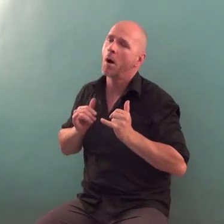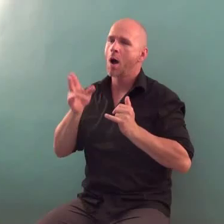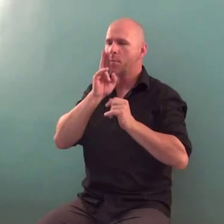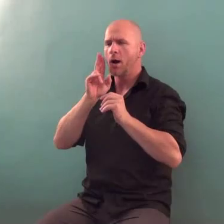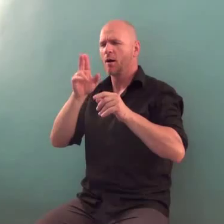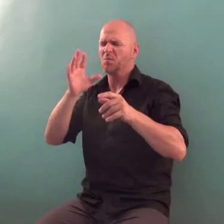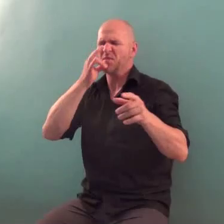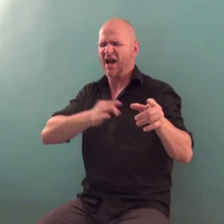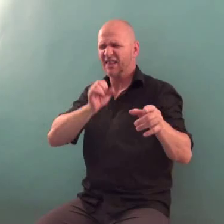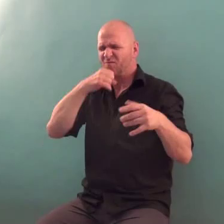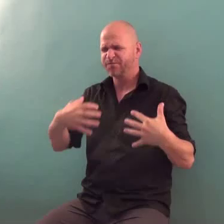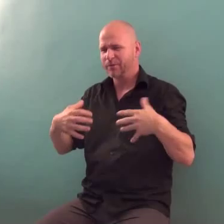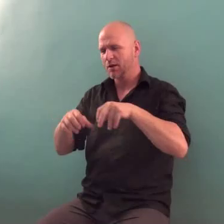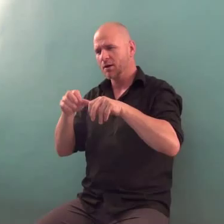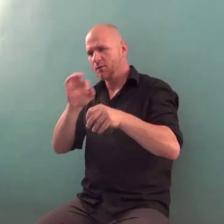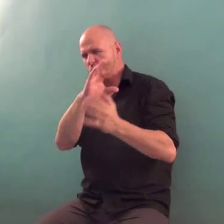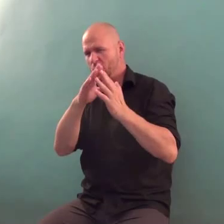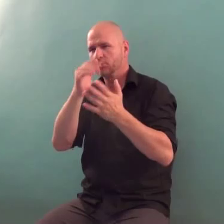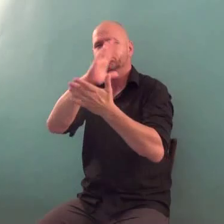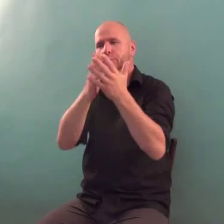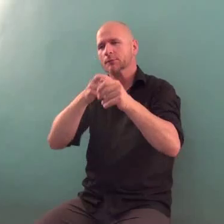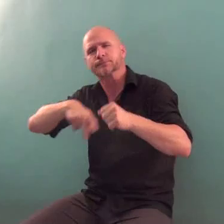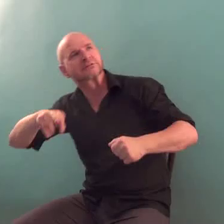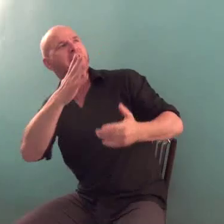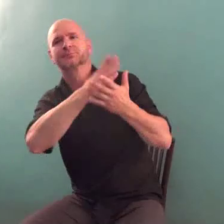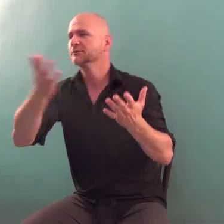Mama, starsza gruba pani, do której należy dom z rozbitą szybą, wychodzi i przygląda się temu.